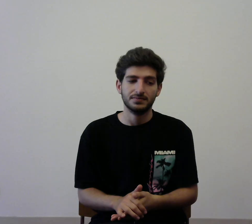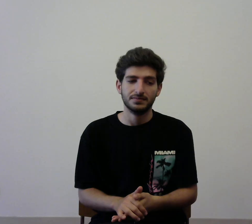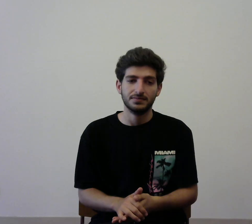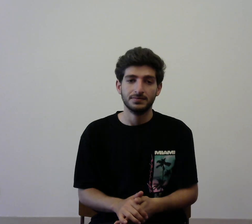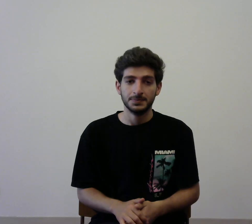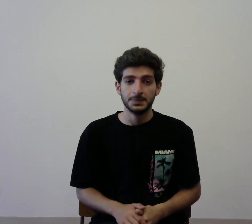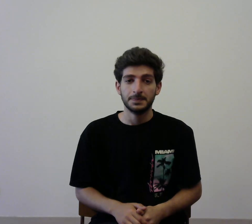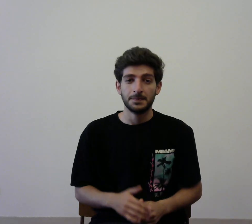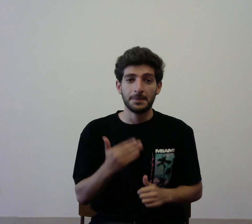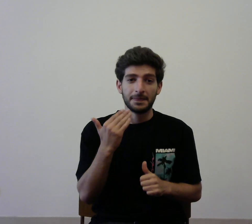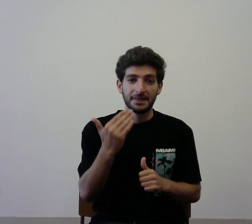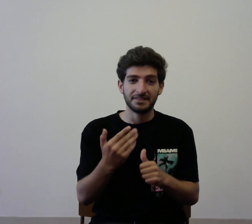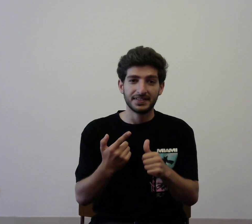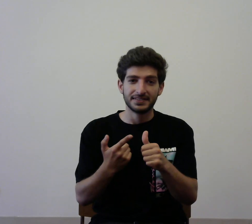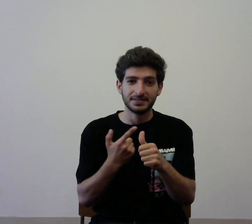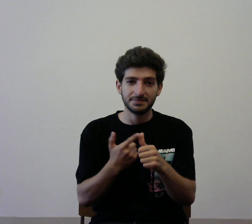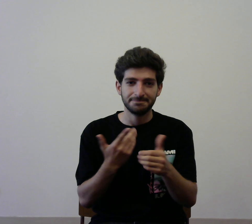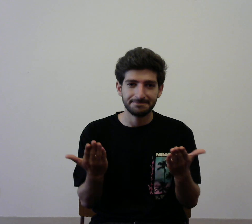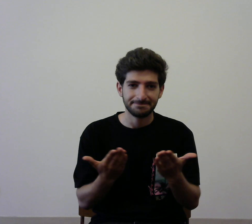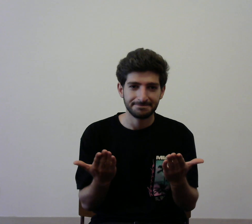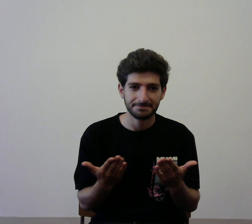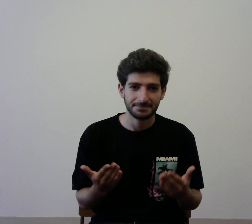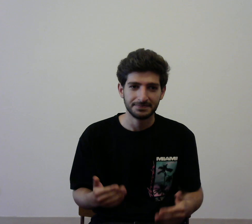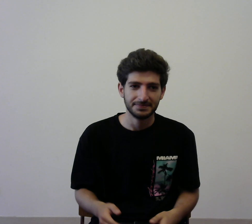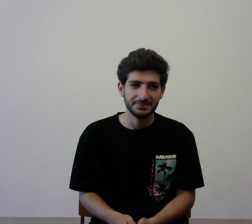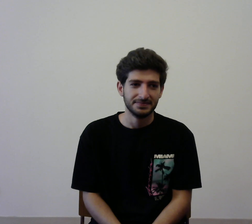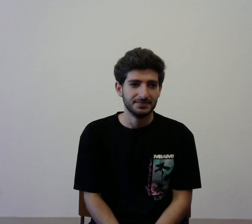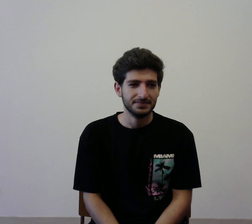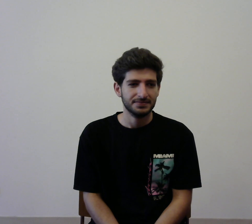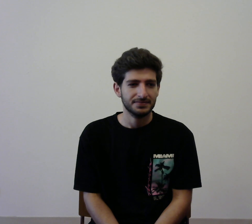Sizin adınız nədir?